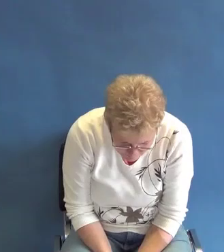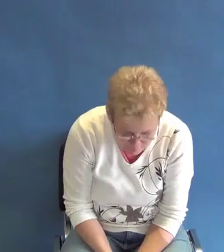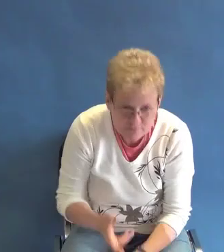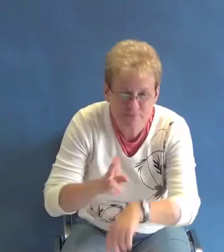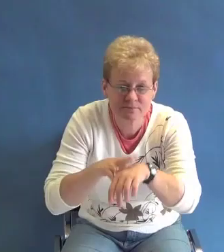Która godzina?